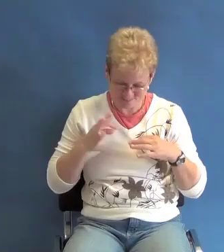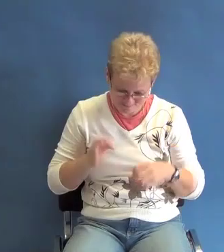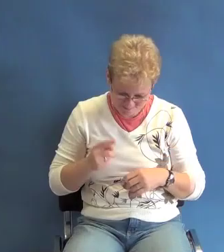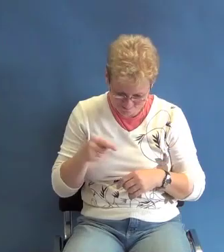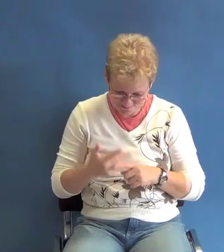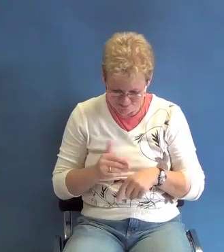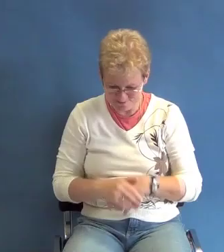Półtorej godziny, zgoda.